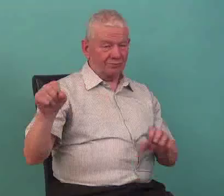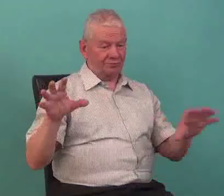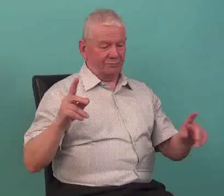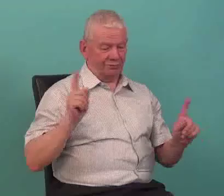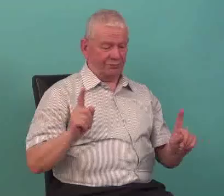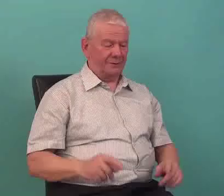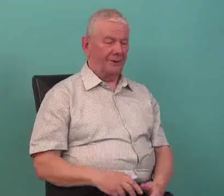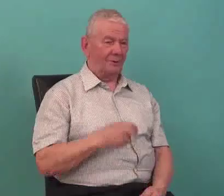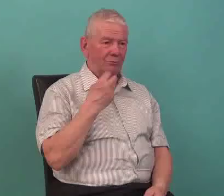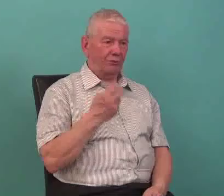Burza ma prąd.